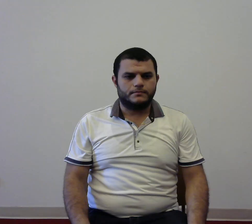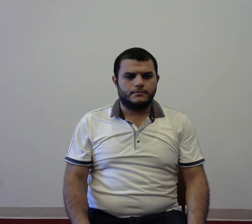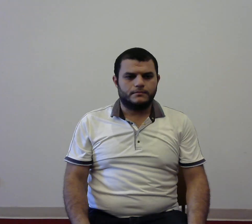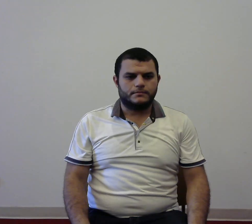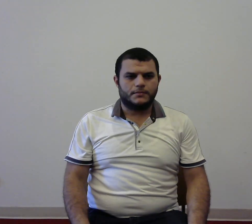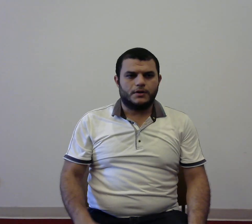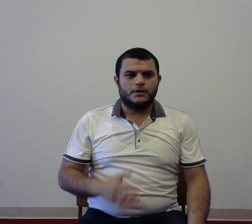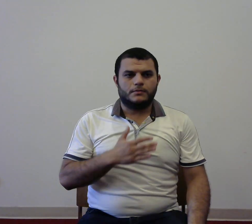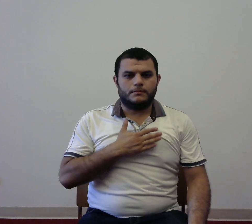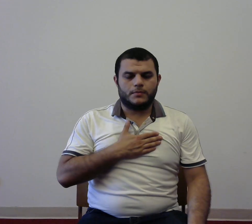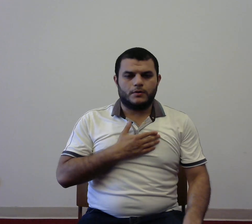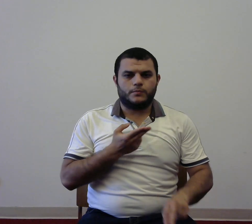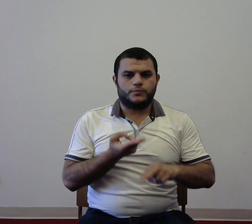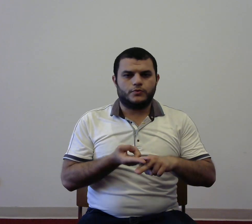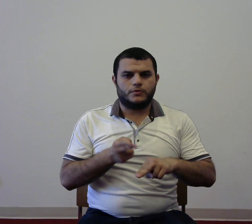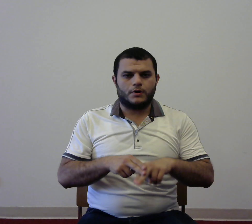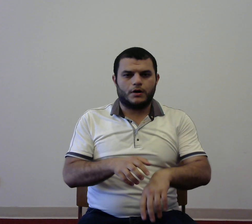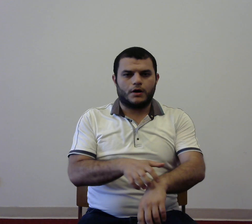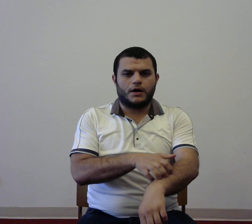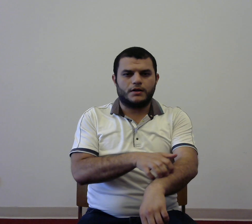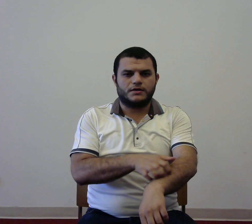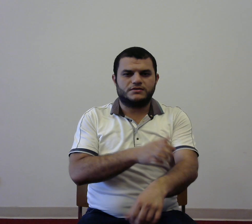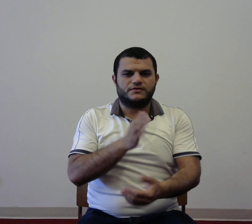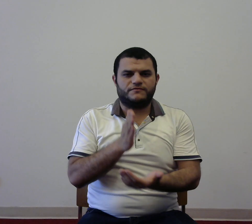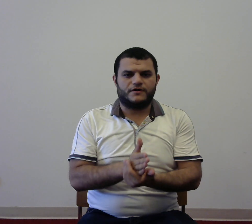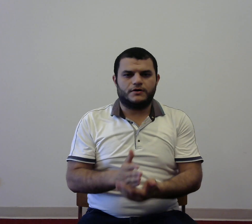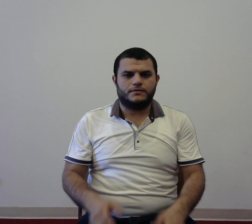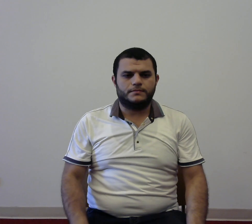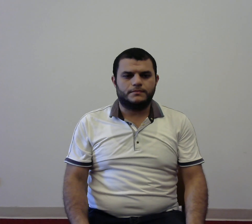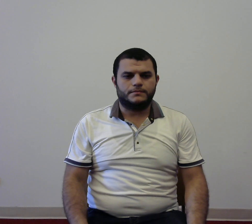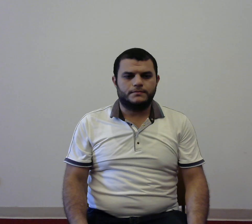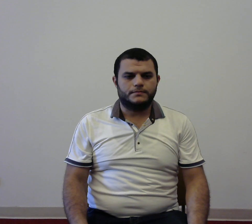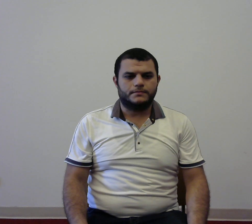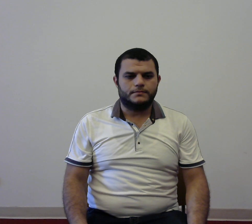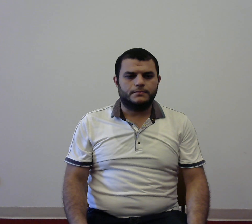Mənim buna alergiyam var